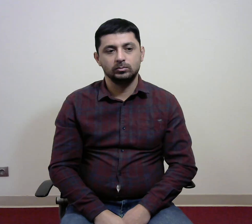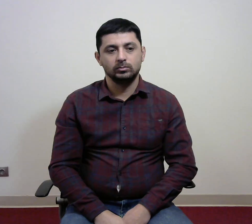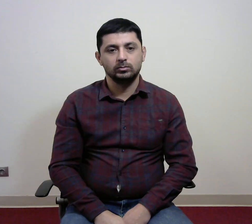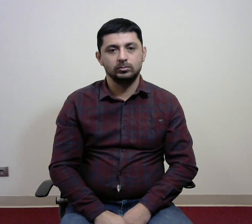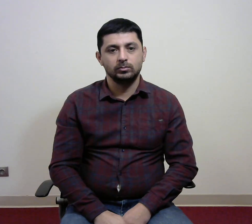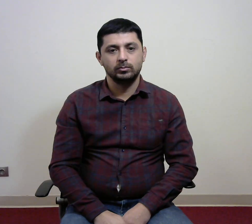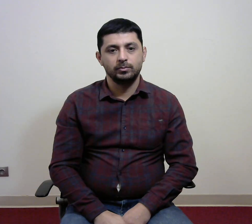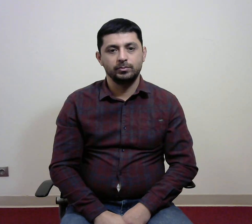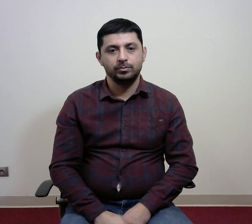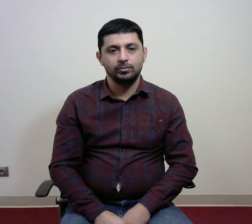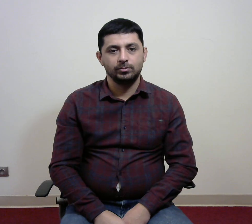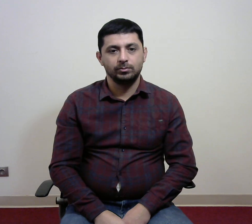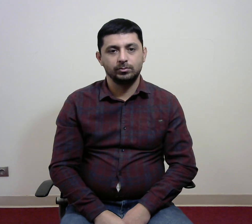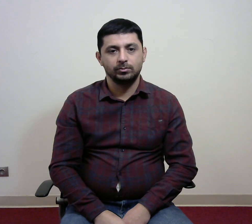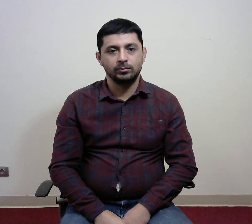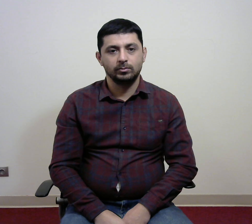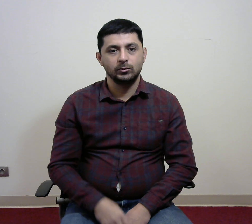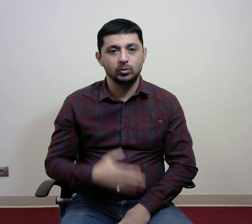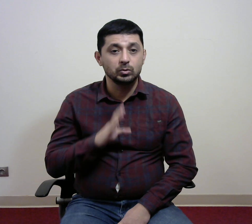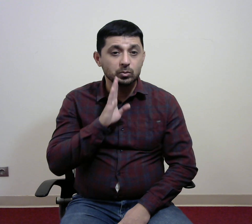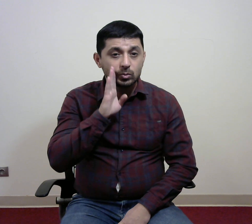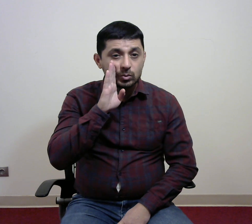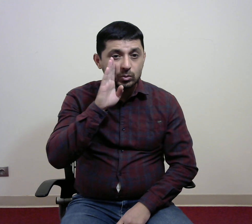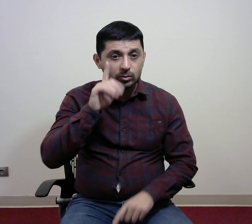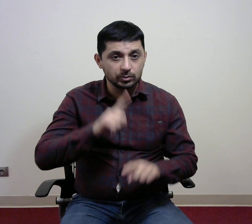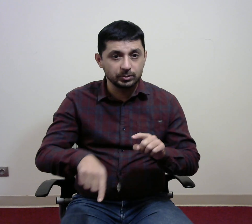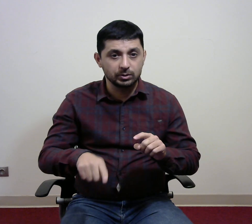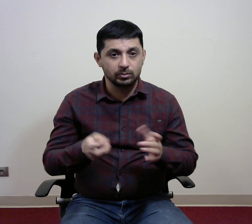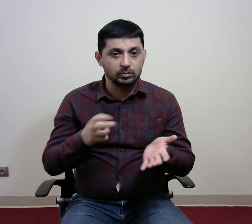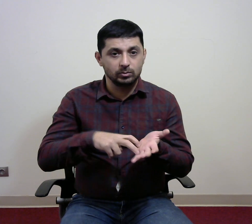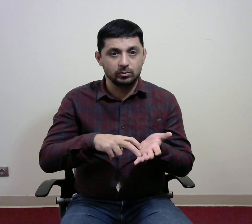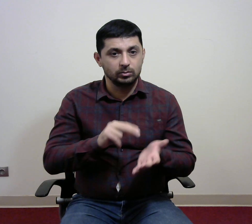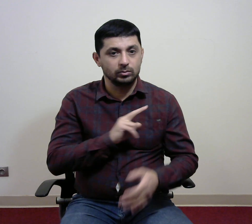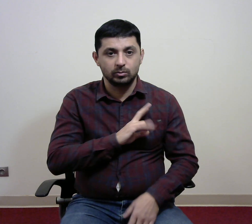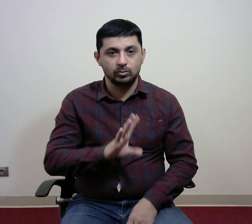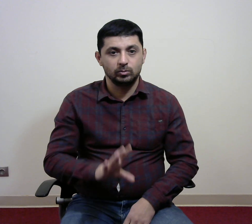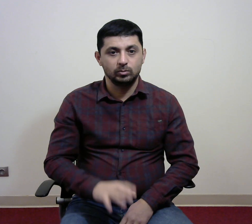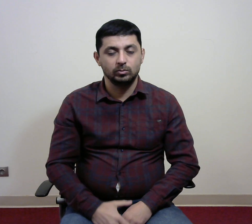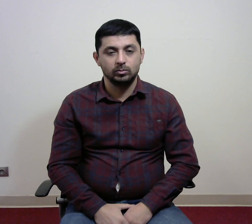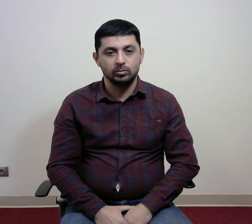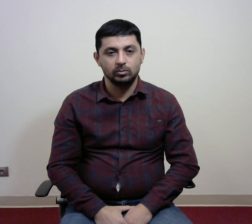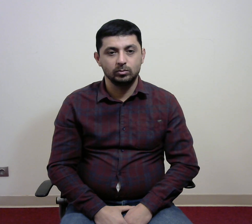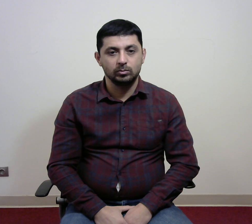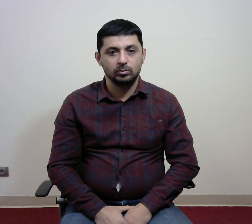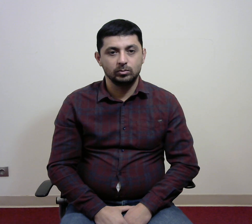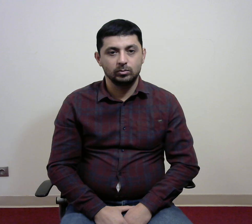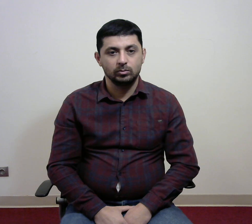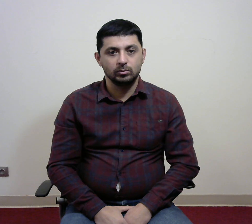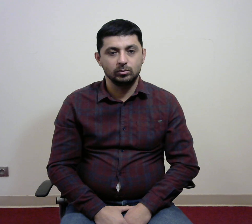Mən səhərlər tez durmağı sevmirəm